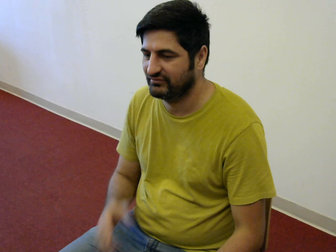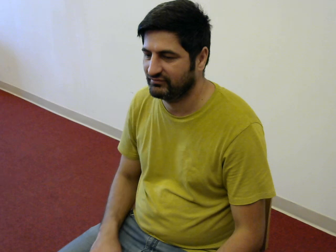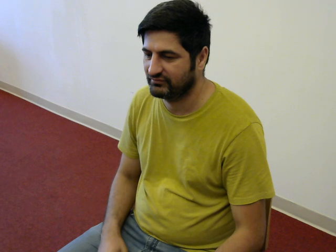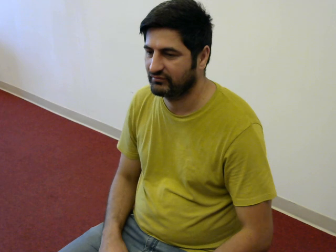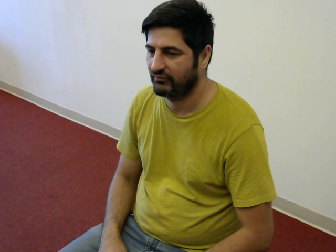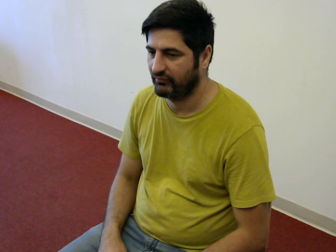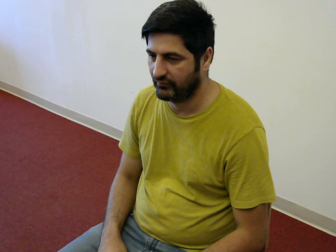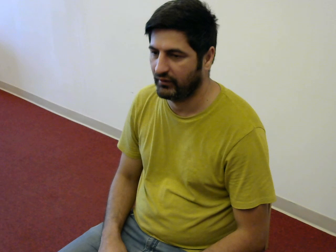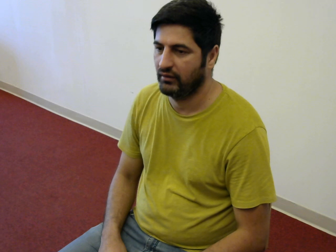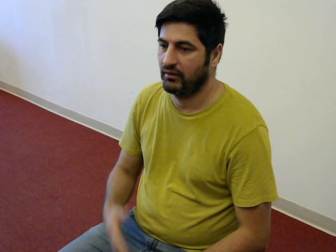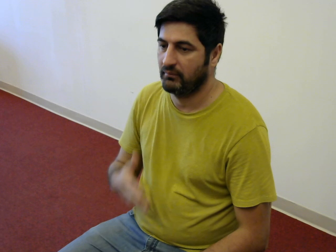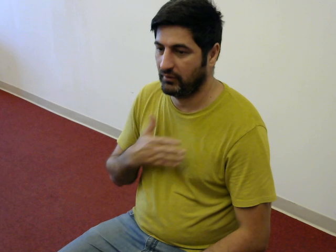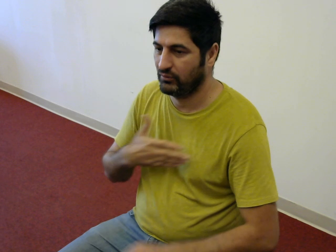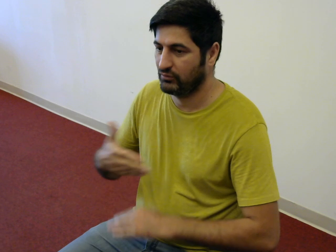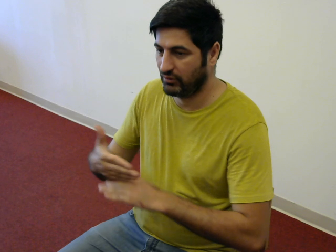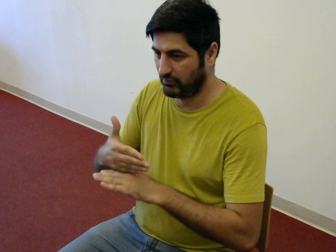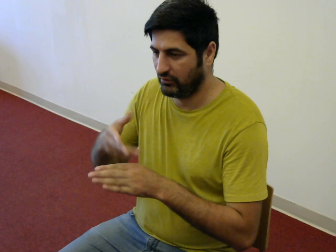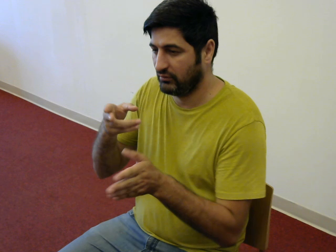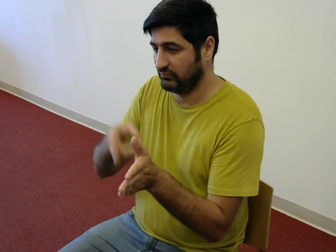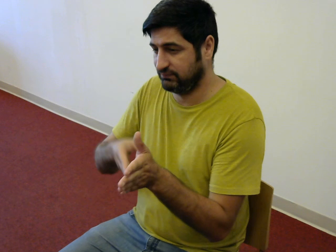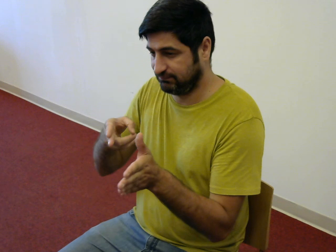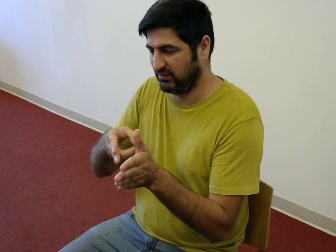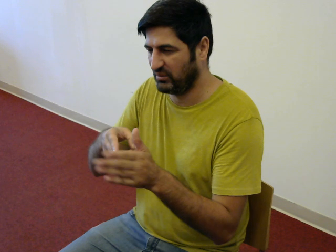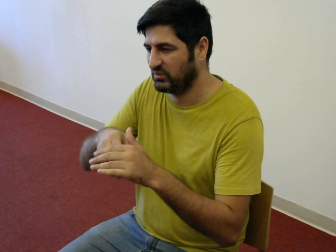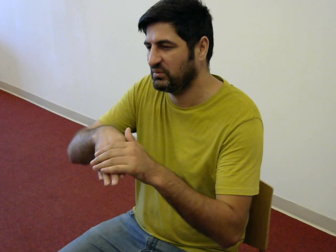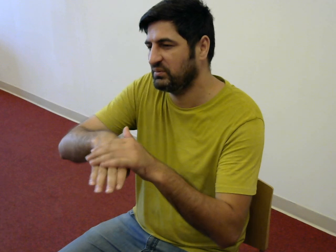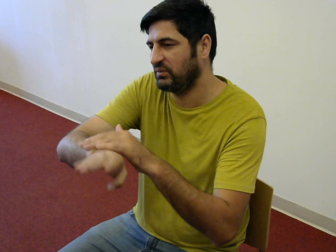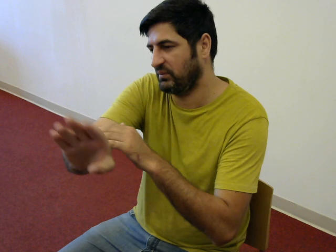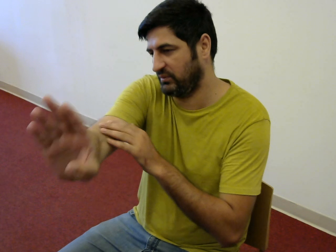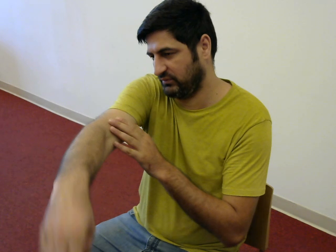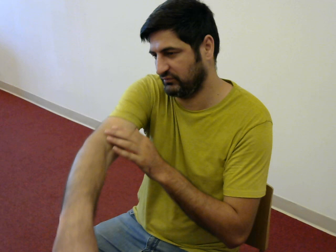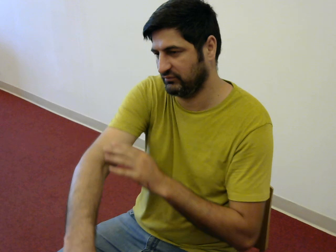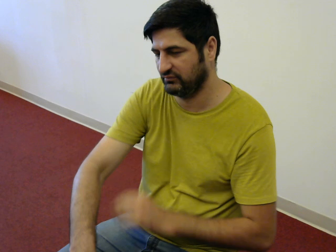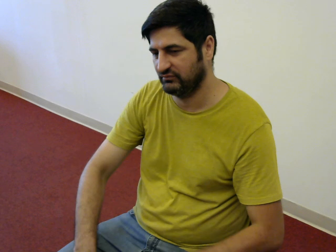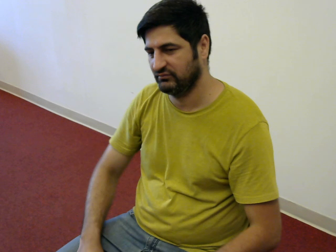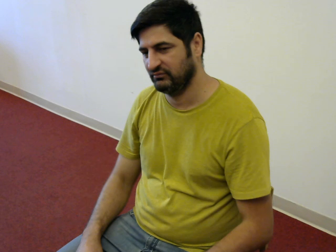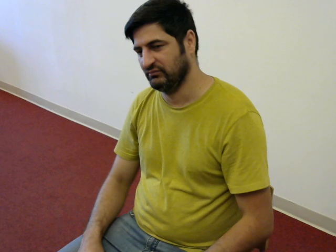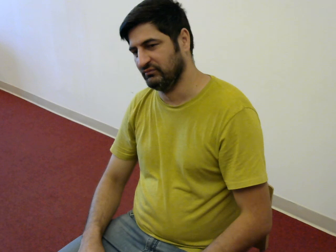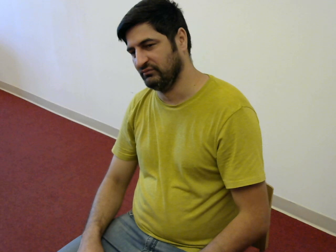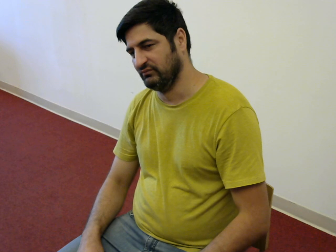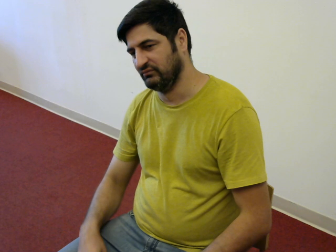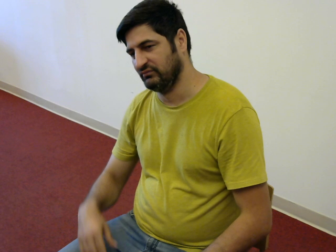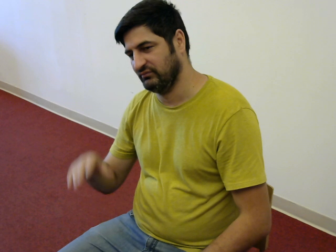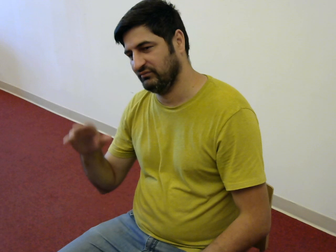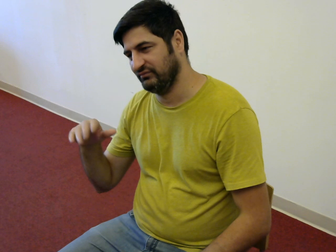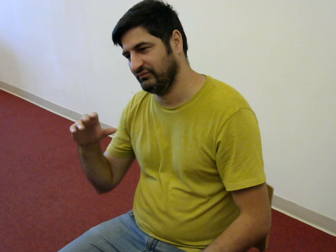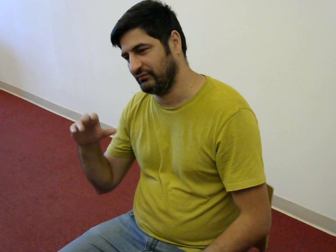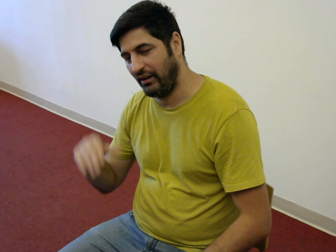Mən Sumqayıta qatarla gedirəm